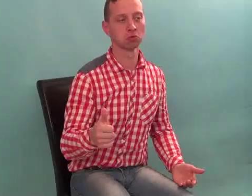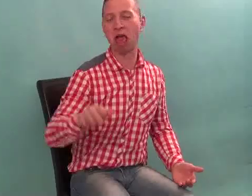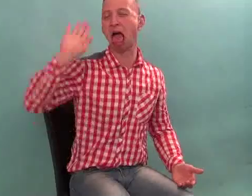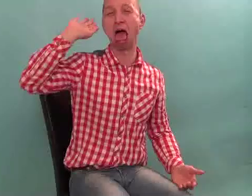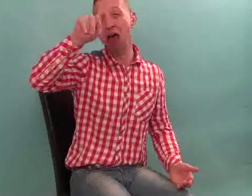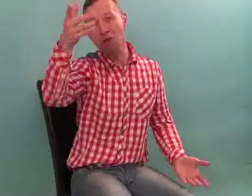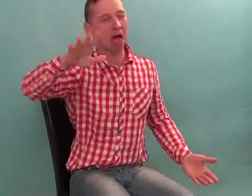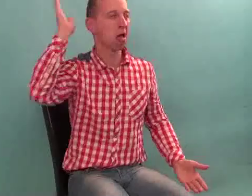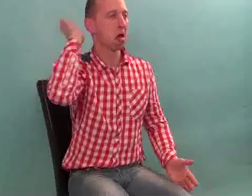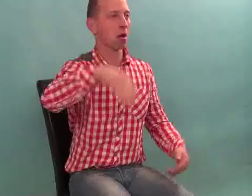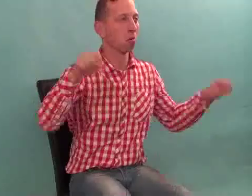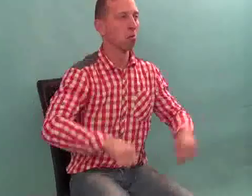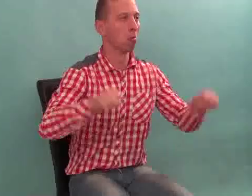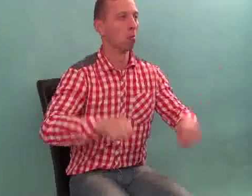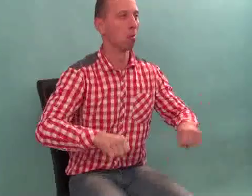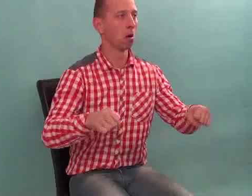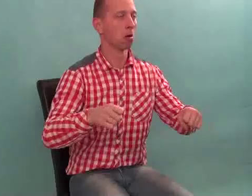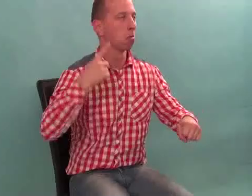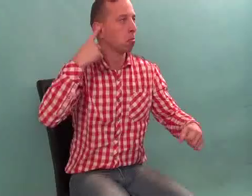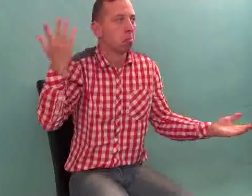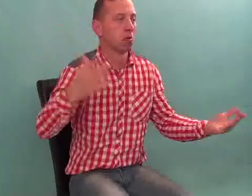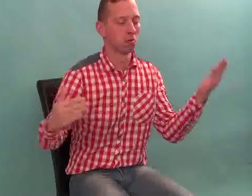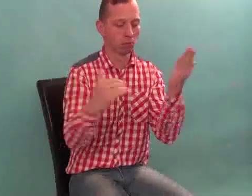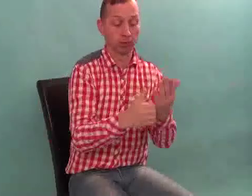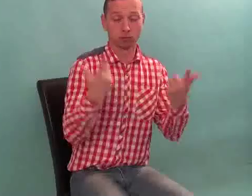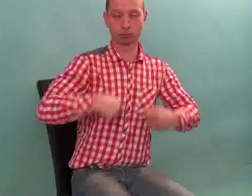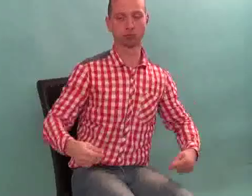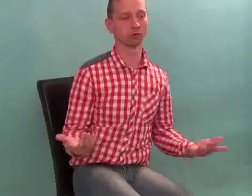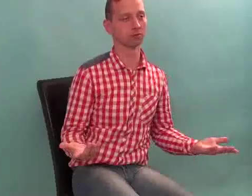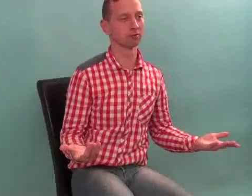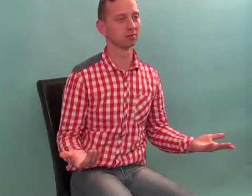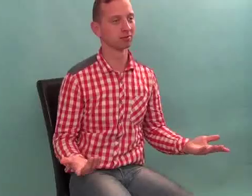Ktoś zignoruje to, będzie jechać drezyna i można mieć wypadek z zaskoczenia.